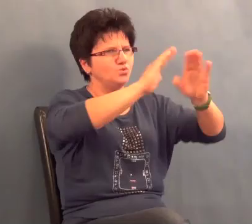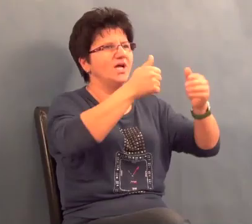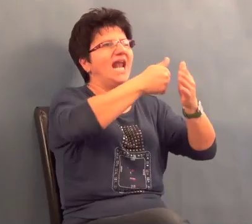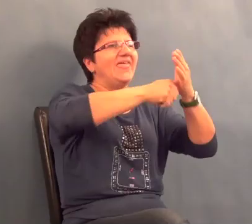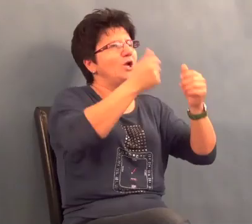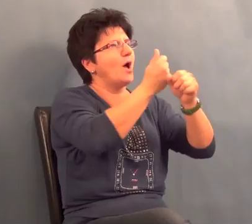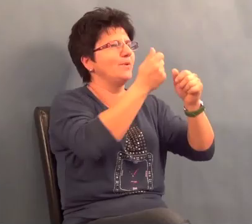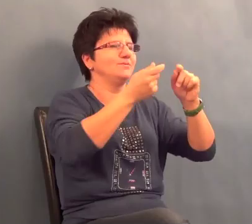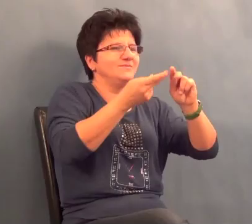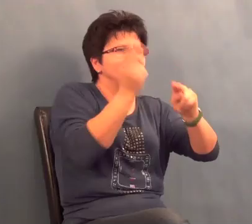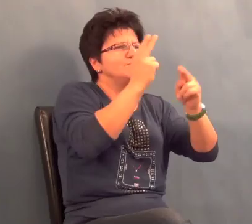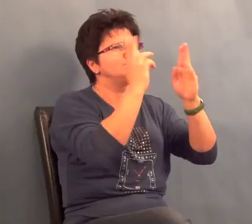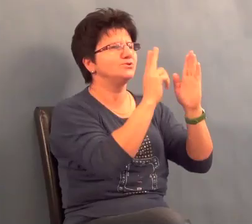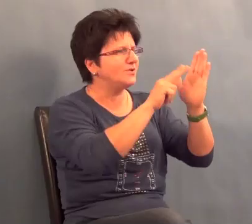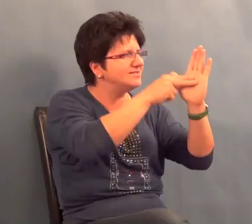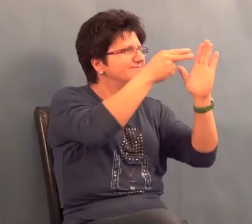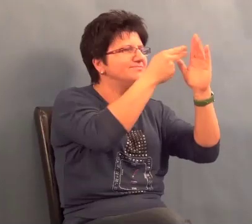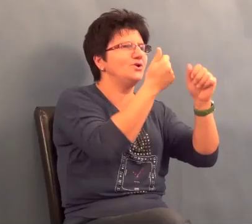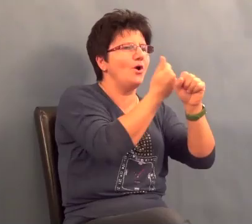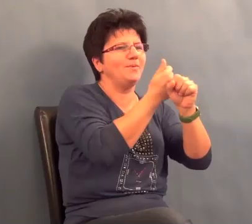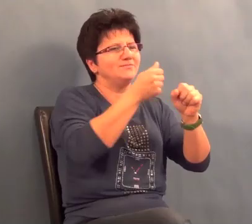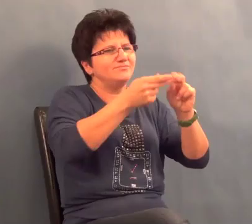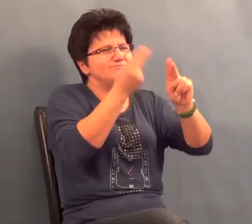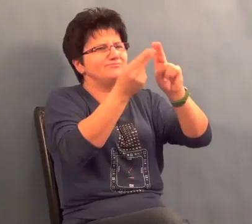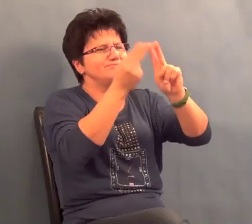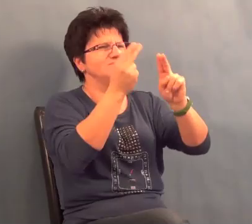Robi, nakłada kit.